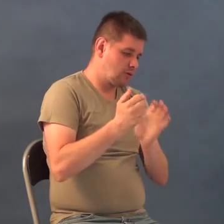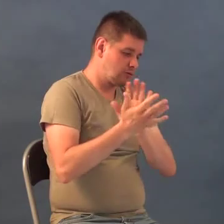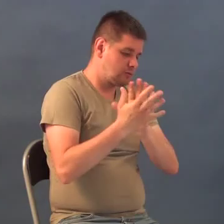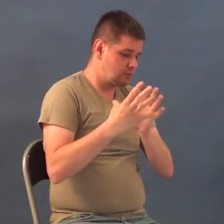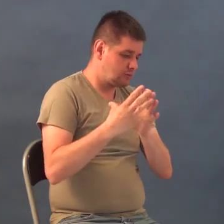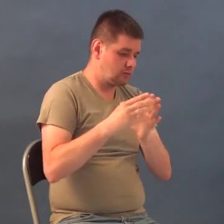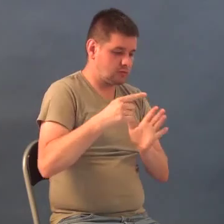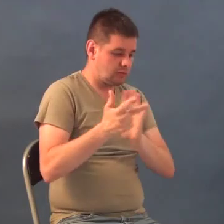Na przemian.